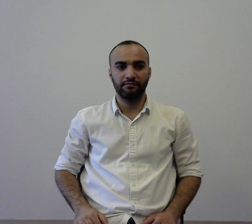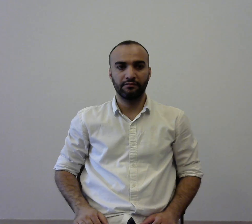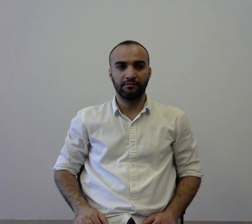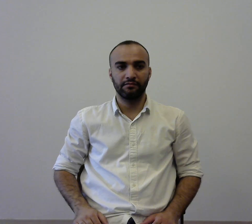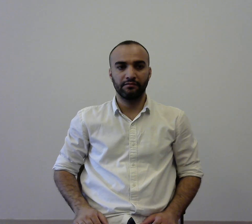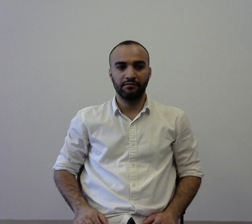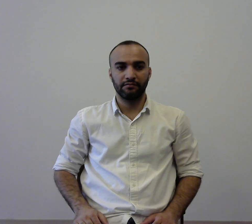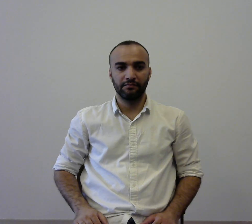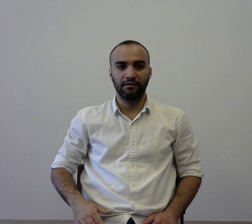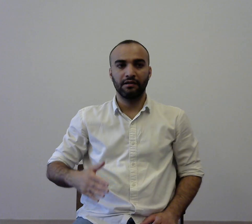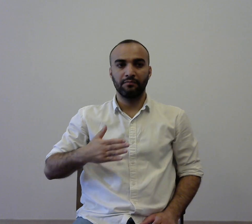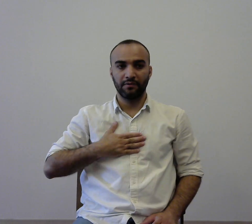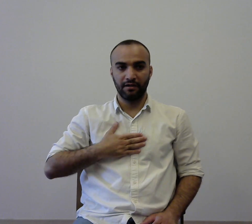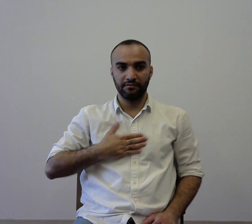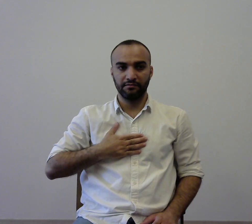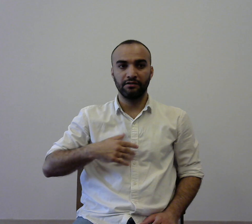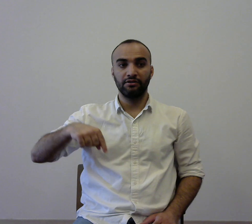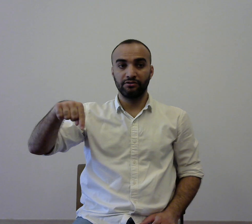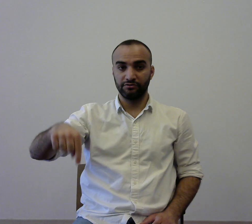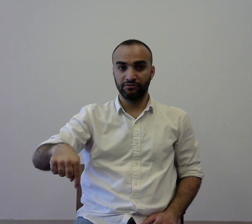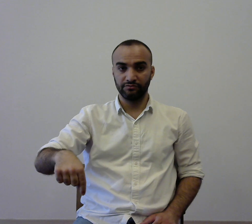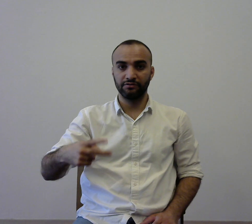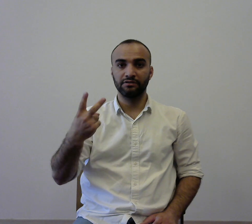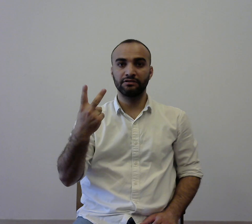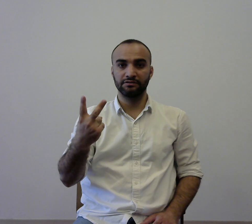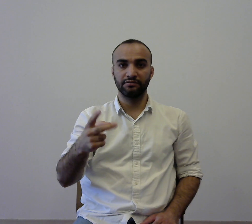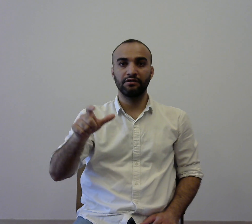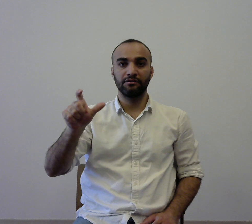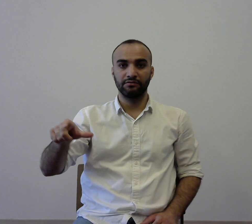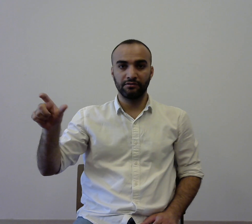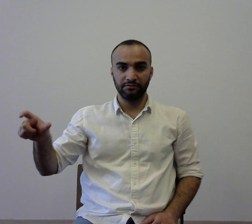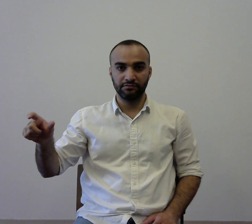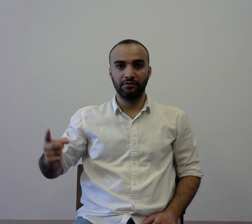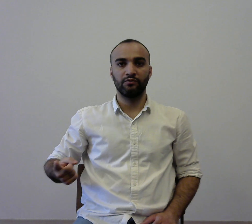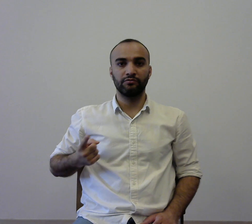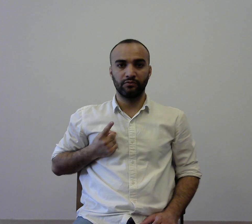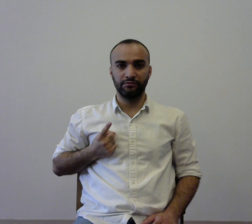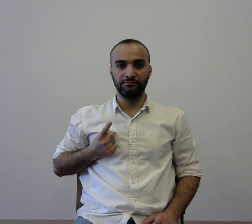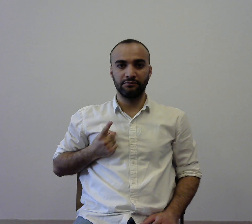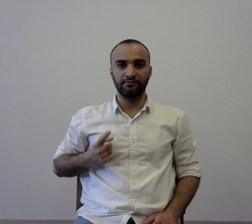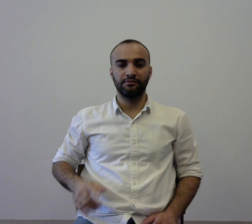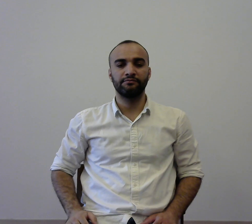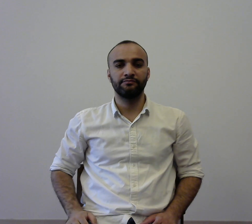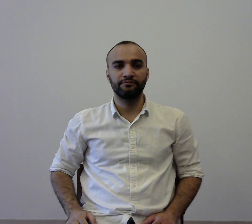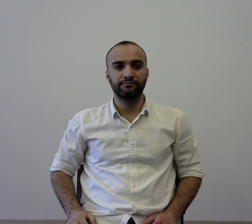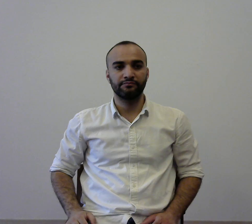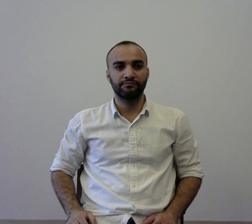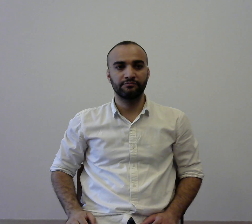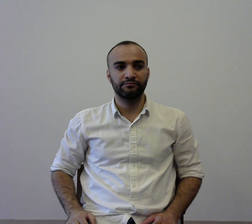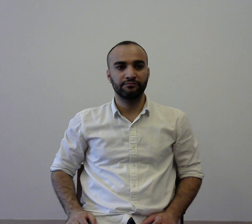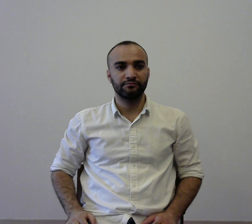Məni aşağıda 2 nəfər gözləyir